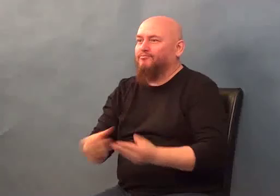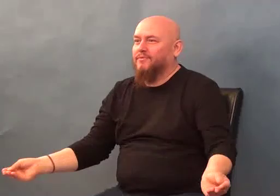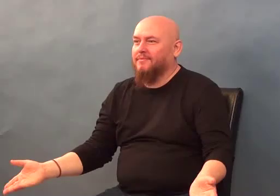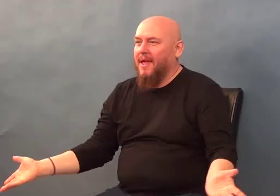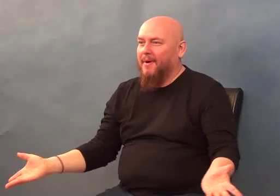Nie ma.